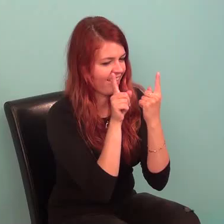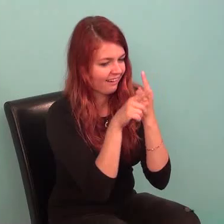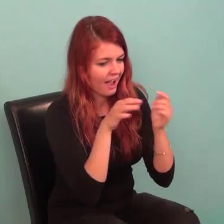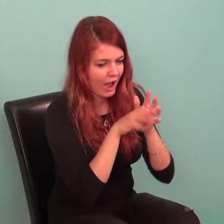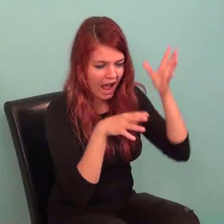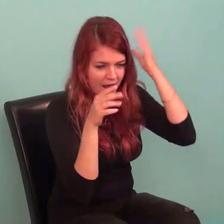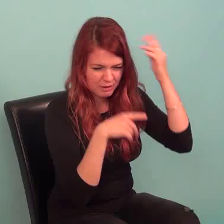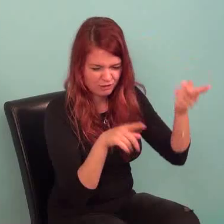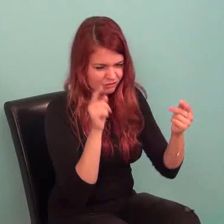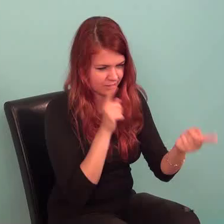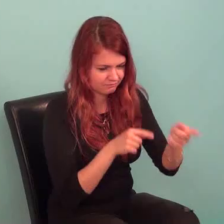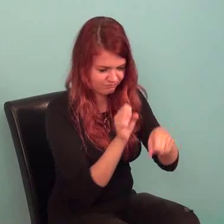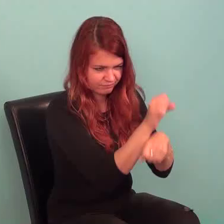Akurat chłopakowi spada kapelusz.